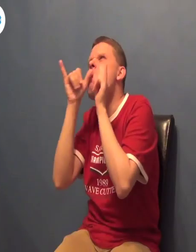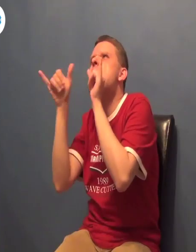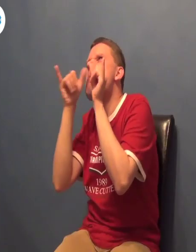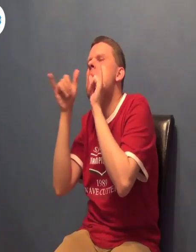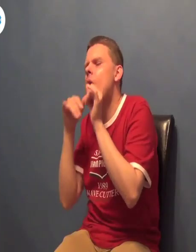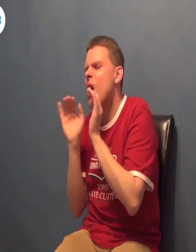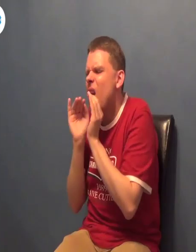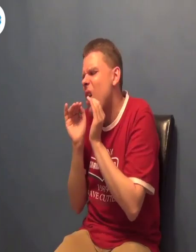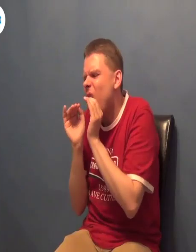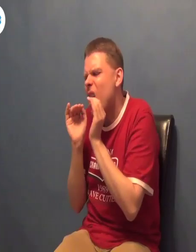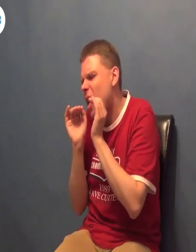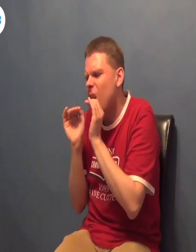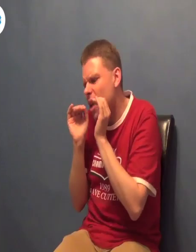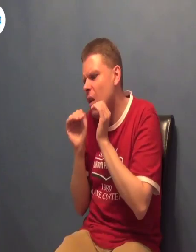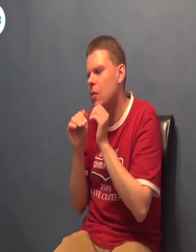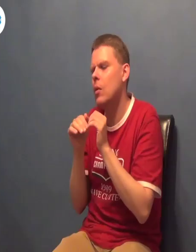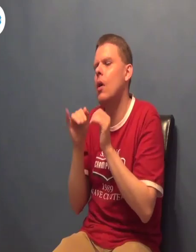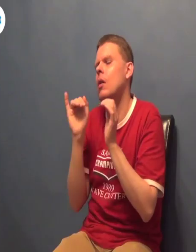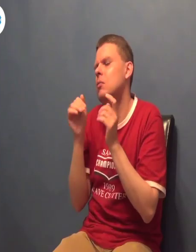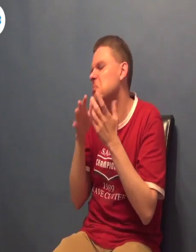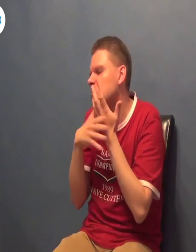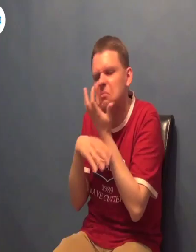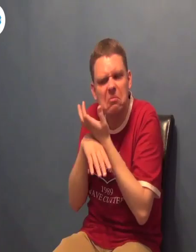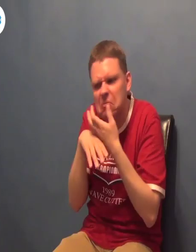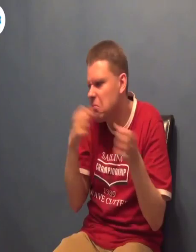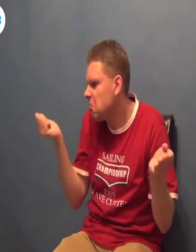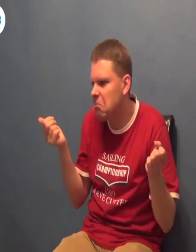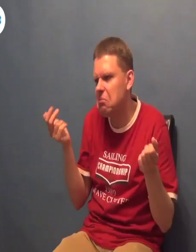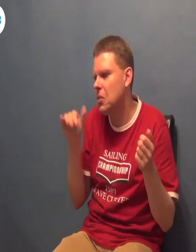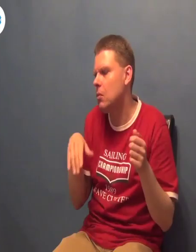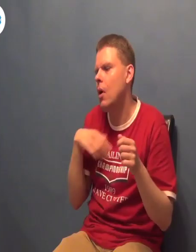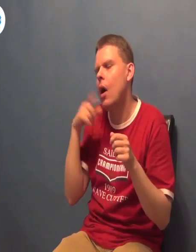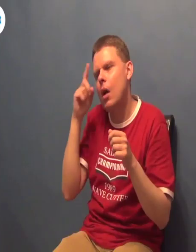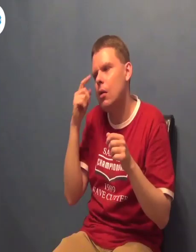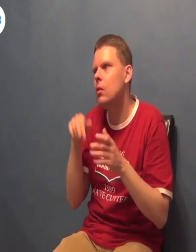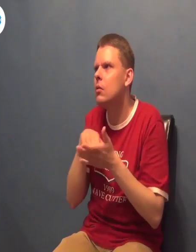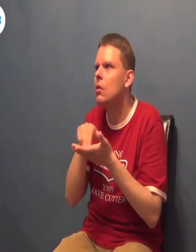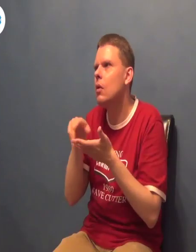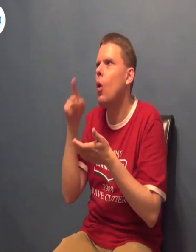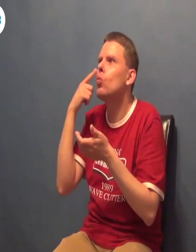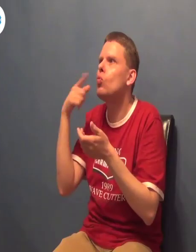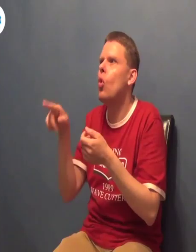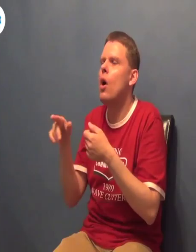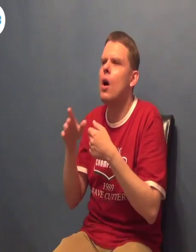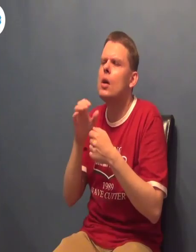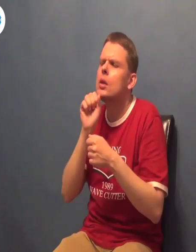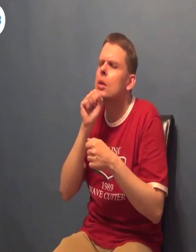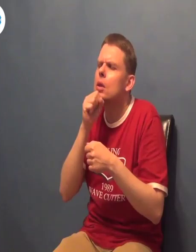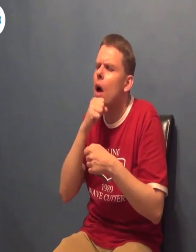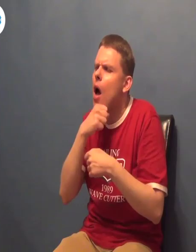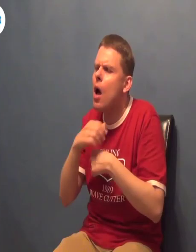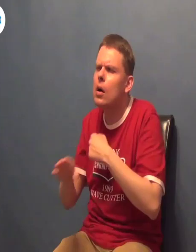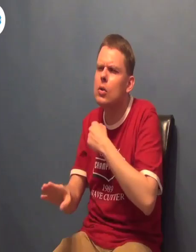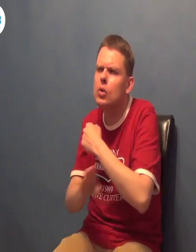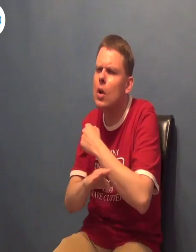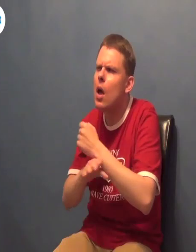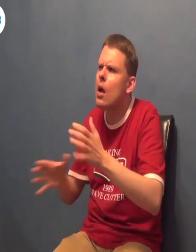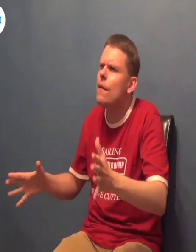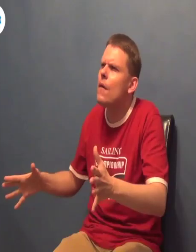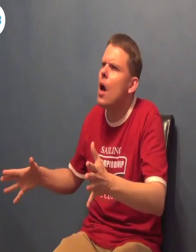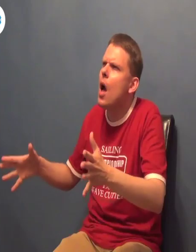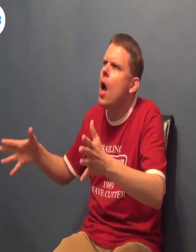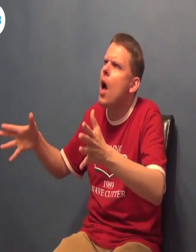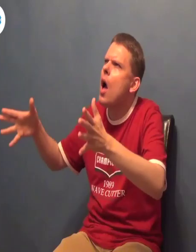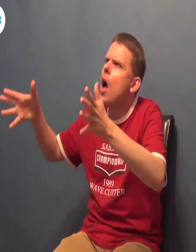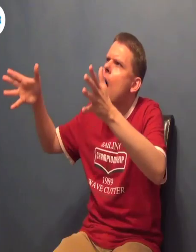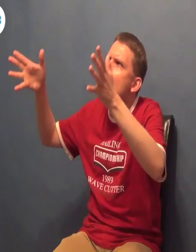A ten nadal chłopiec krzyczy do dziury w ziemi, woła, ale wciąż nic z tego, myśli więc, żeby iść dalej, ale nagle zauważa bardzo stare i potężne drzewo.